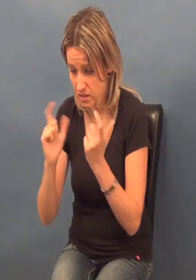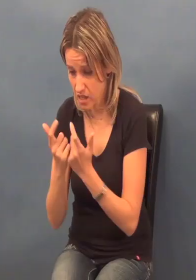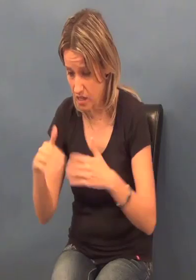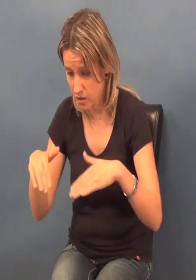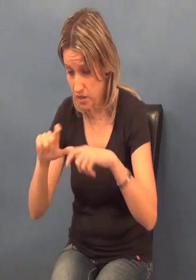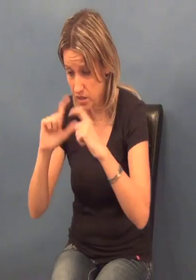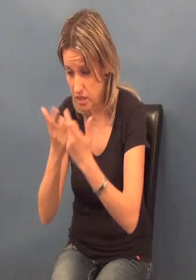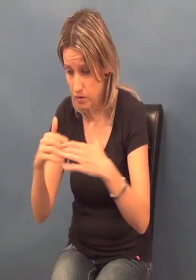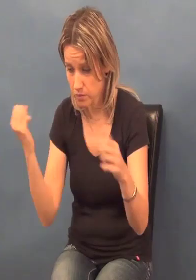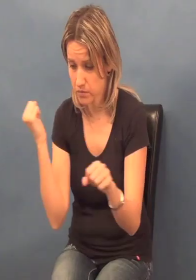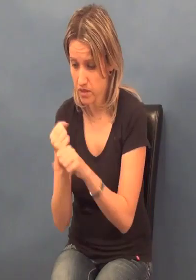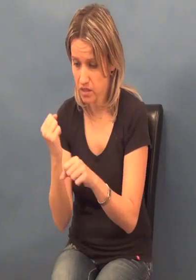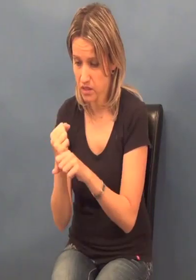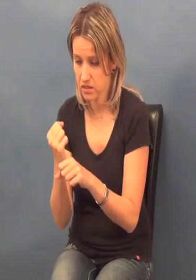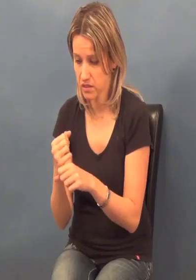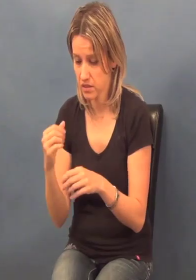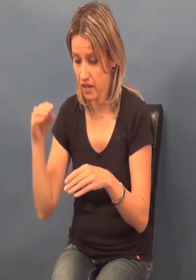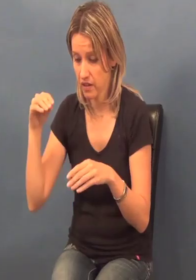Przez cały... cały dzień praca.